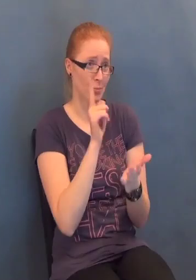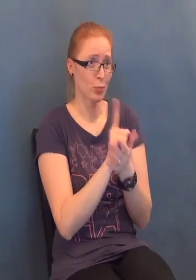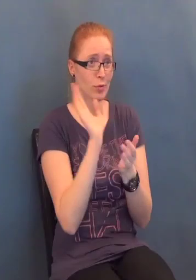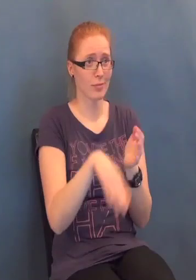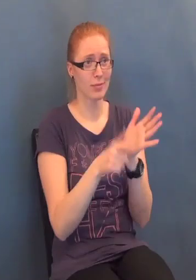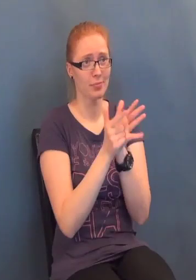Jeden termin mamy, udało się.